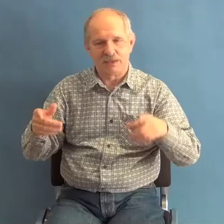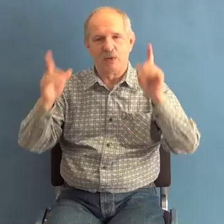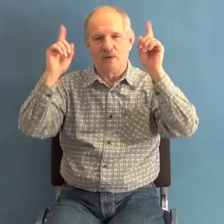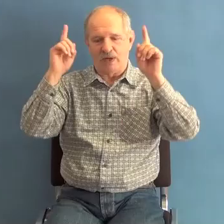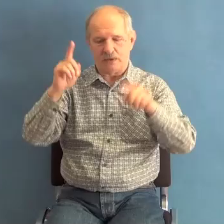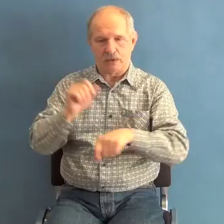Trzeba uważać.